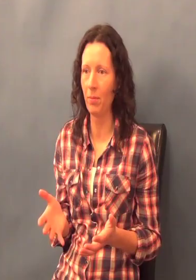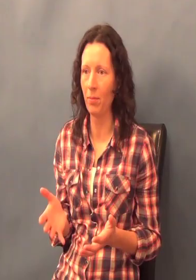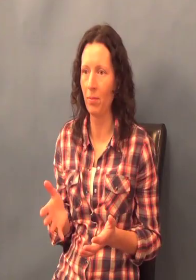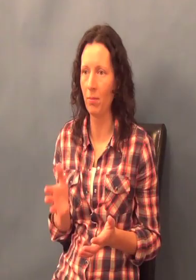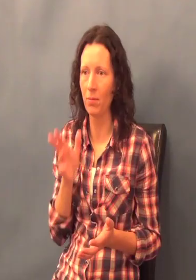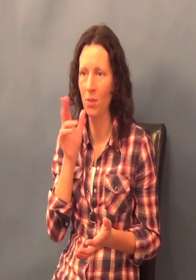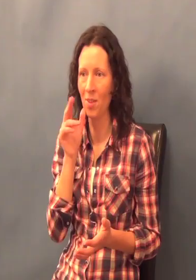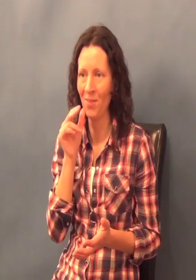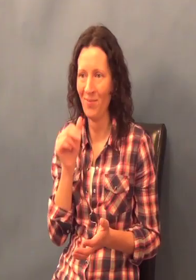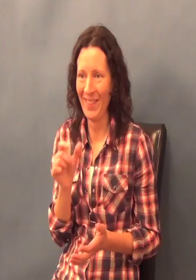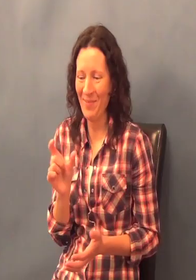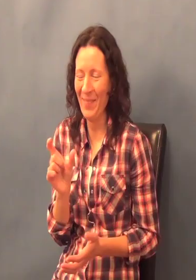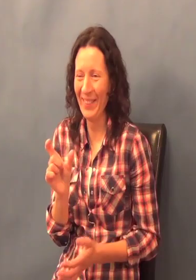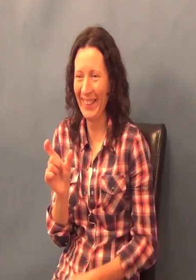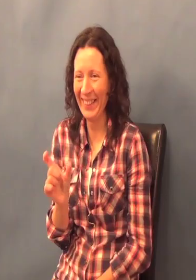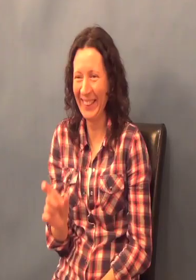Mała żaba.